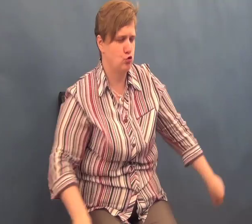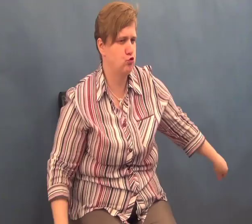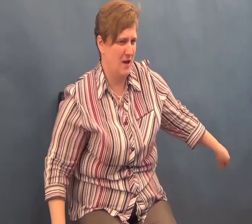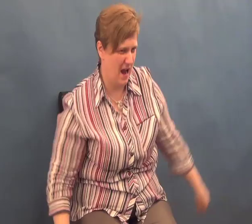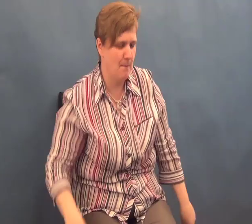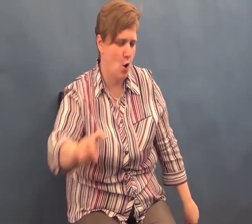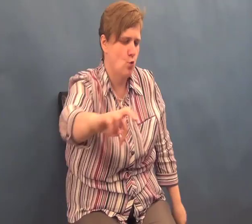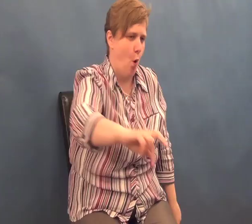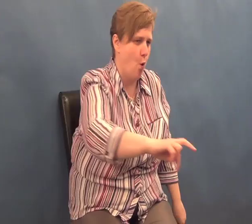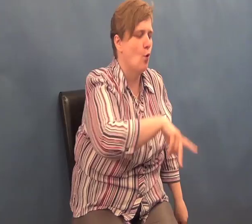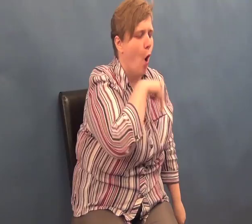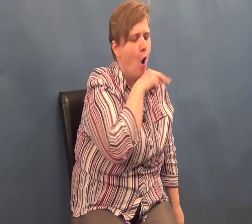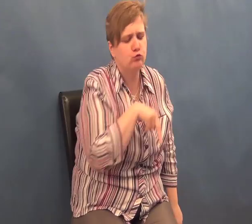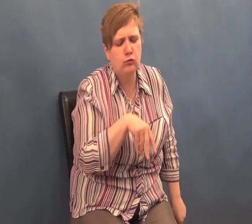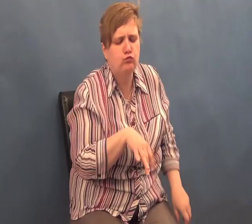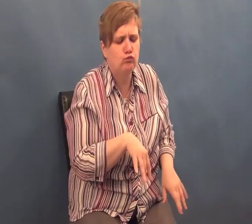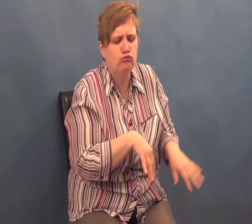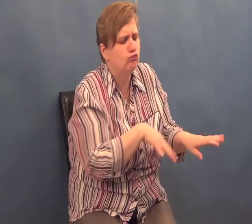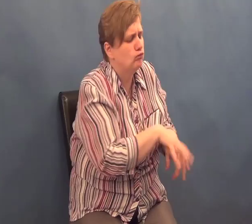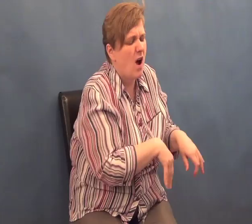Idzie, a koza idzie za nim, patrzy na gruszki i chce je zjeść.